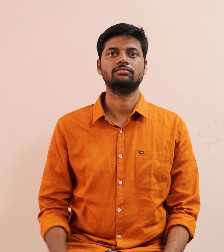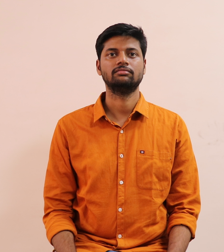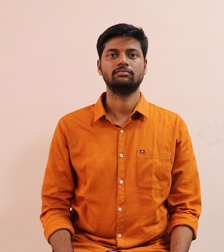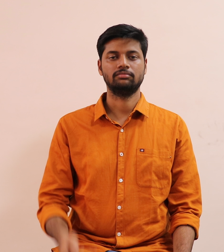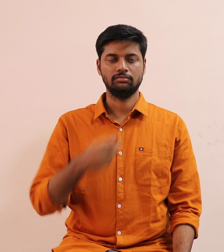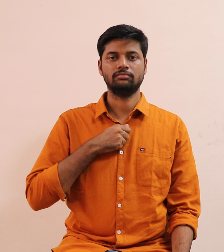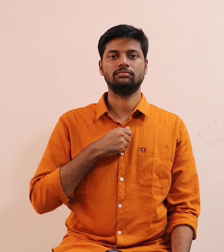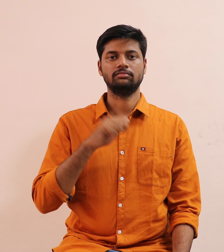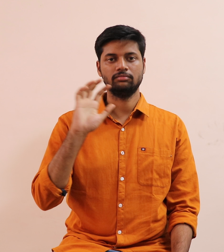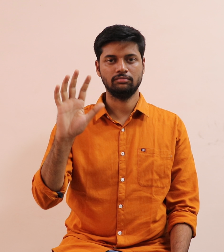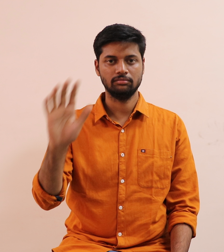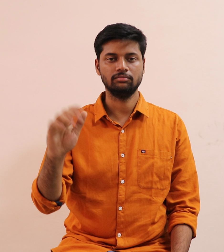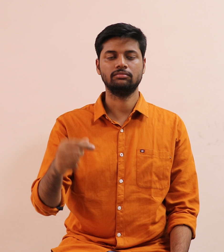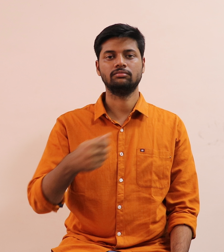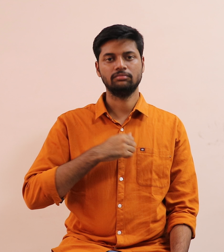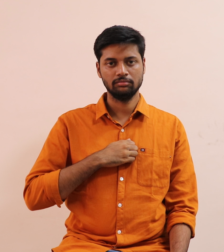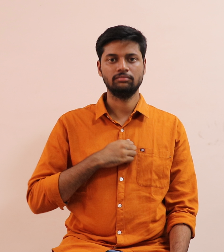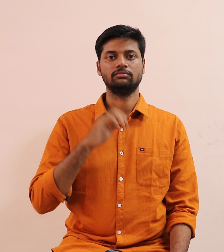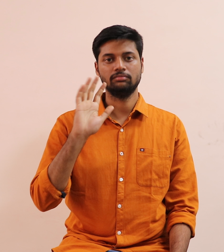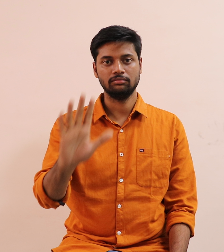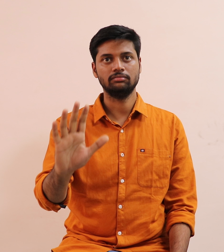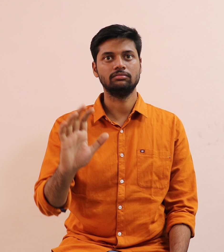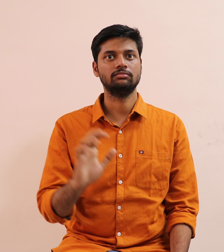how can i trust you